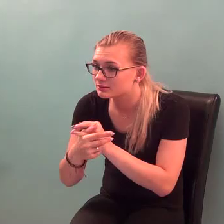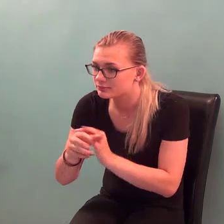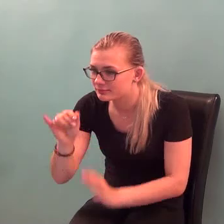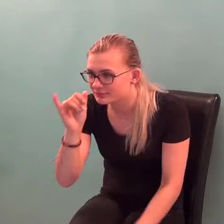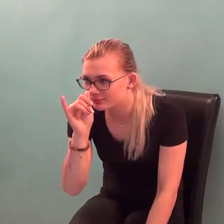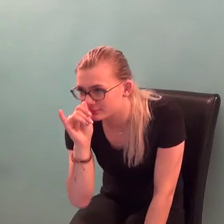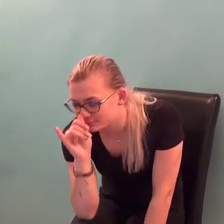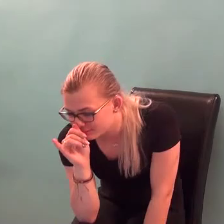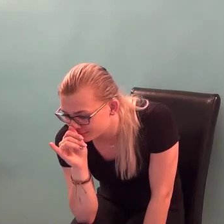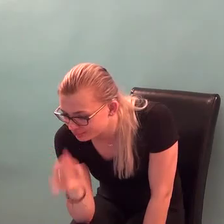Nie możesz.